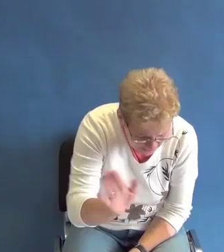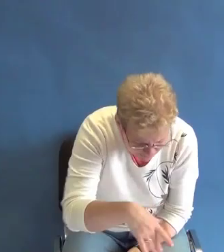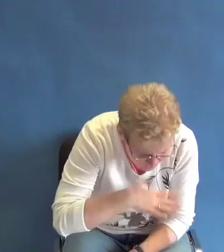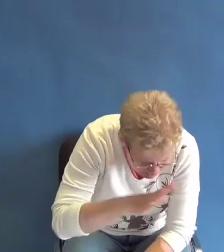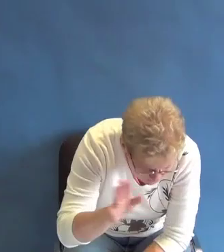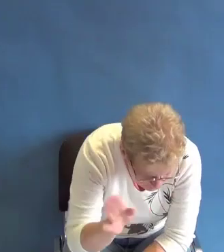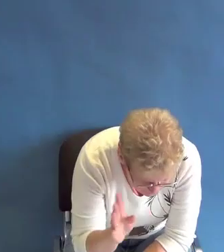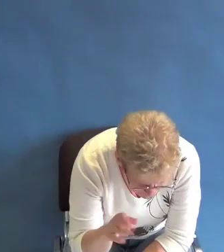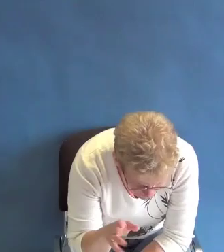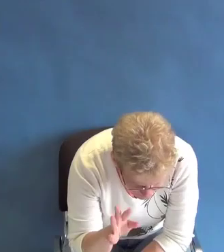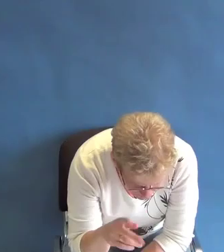Nie mam wolnego.